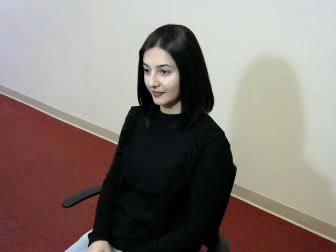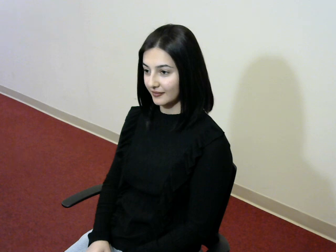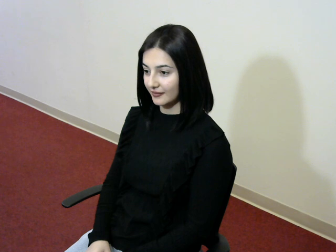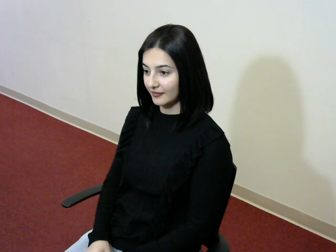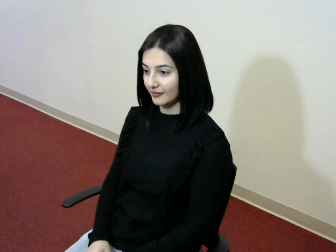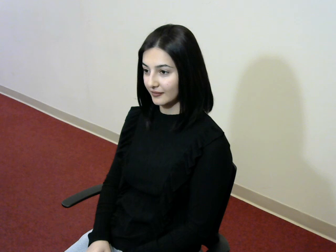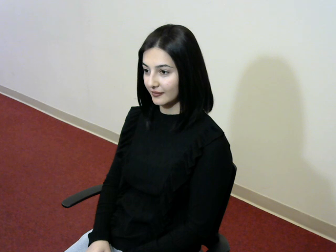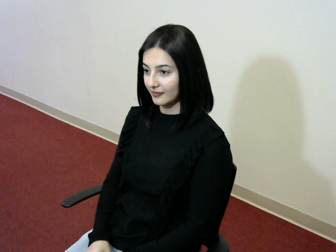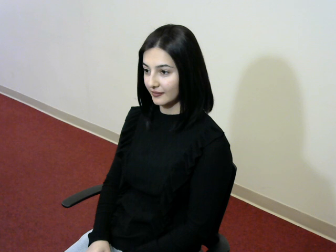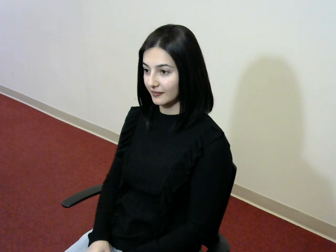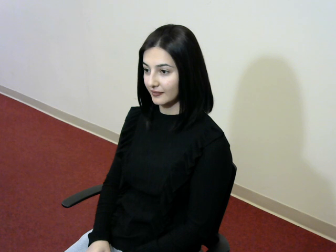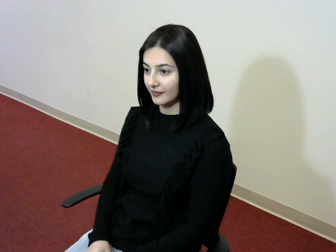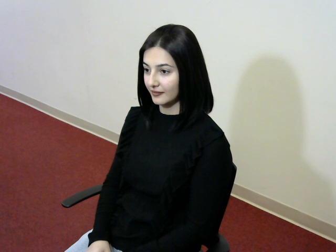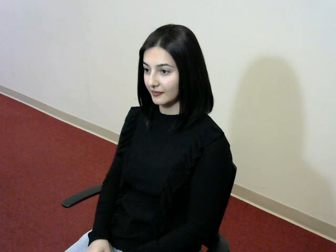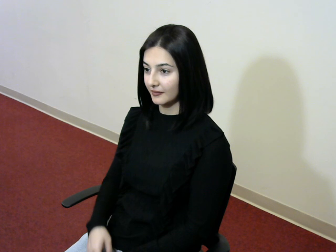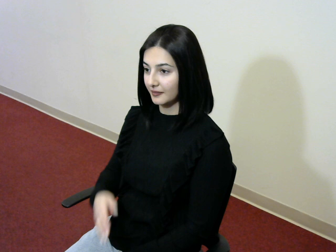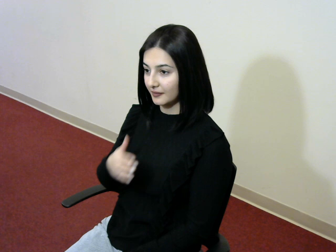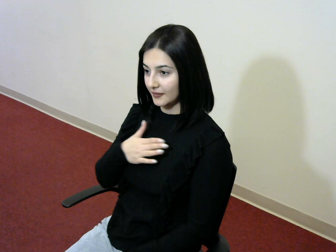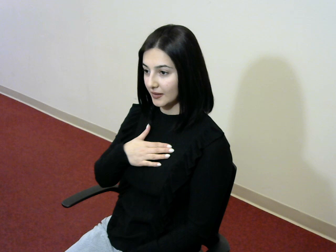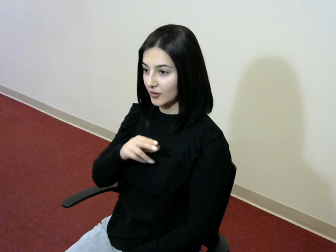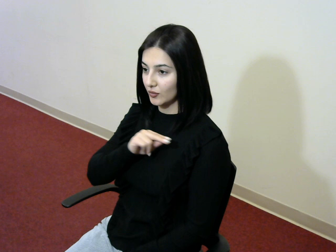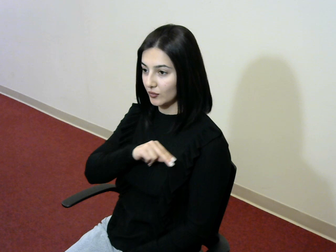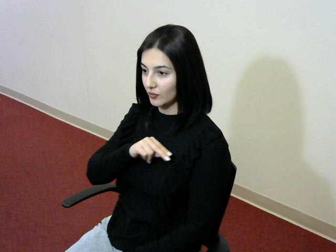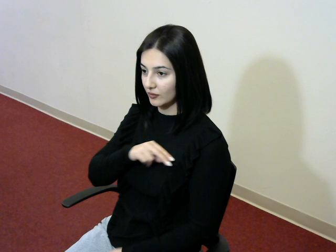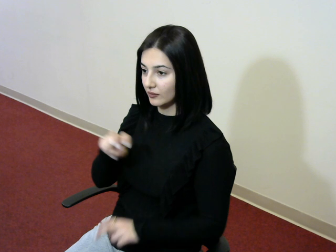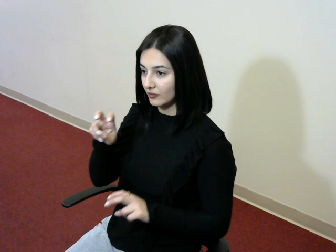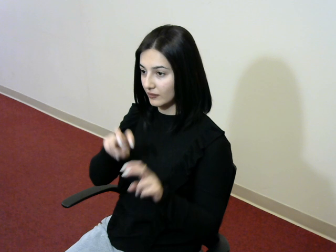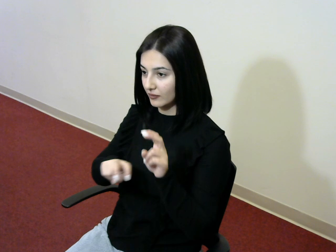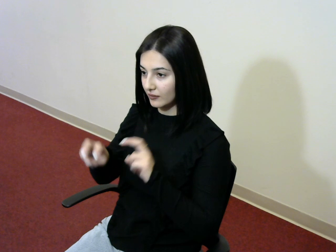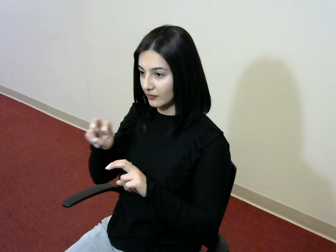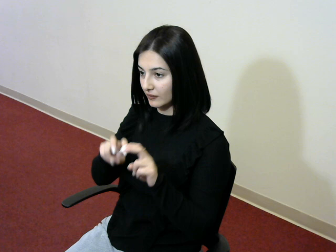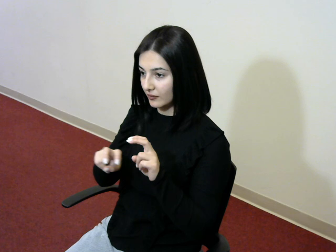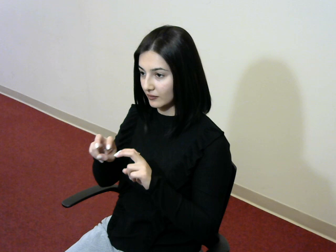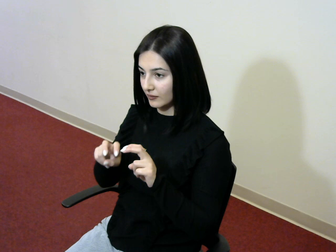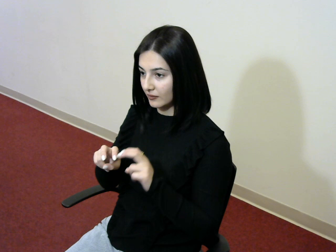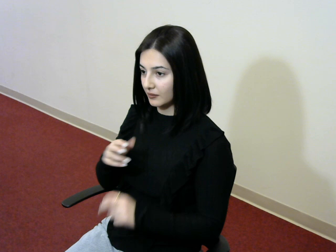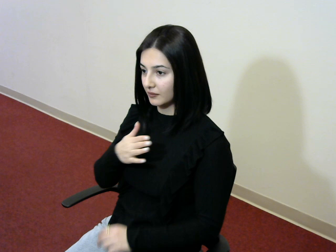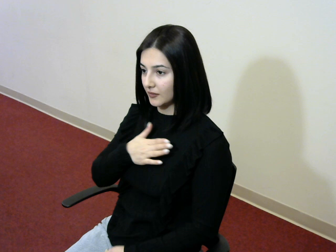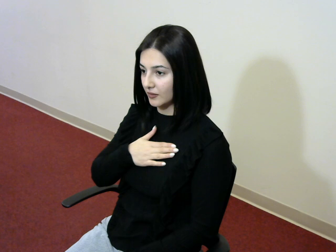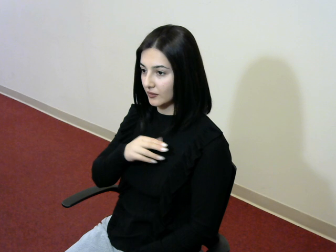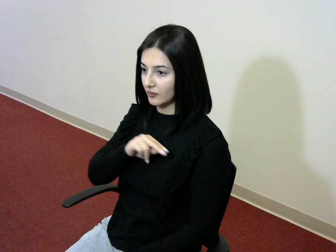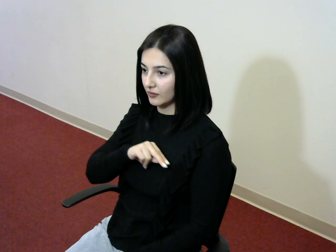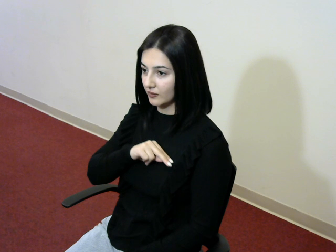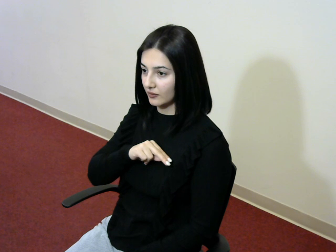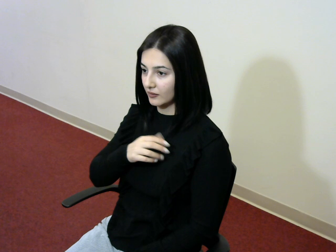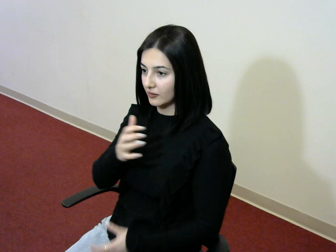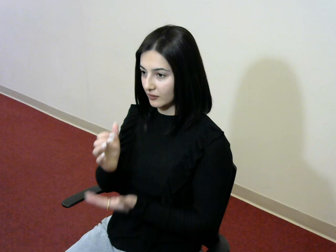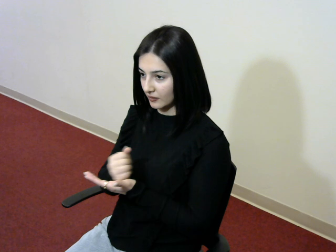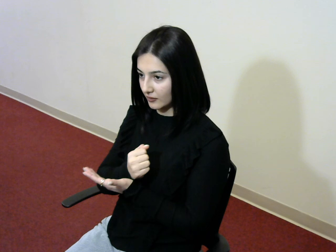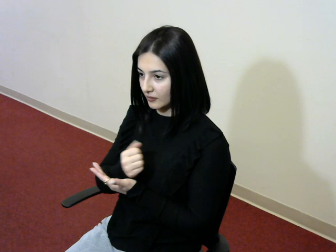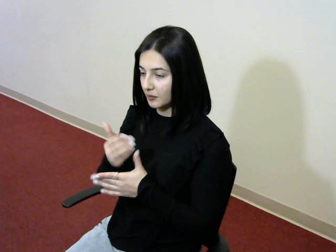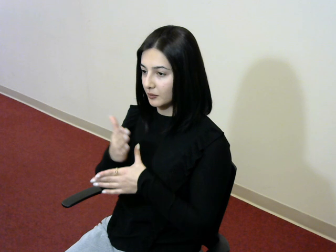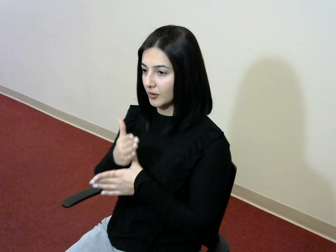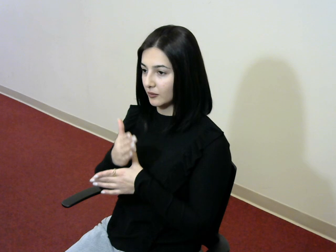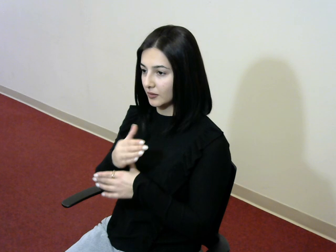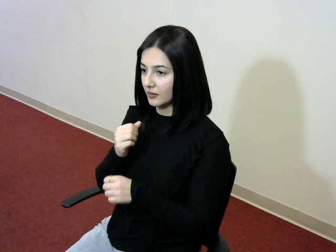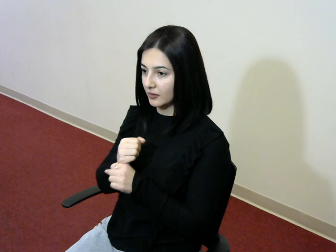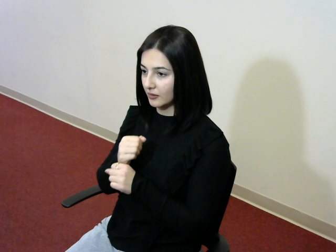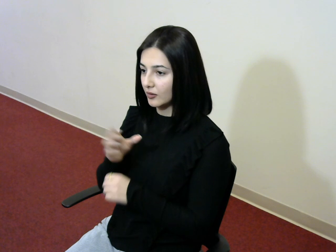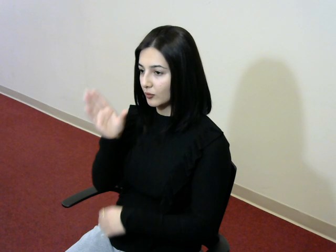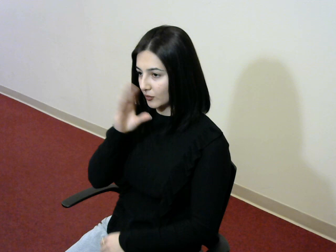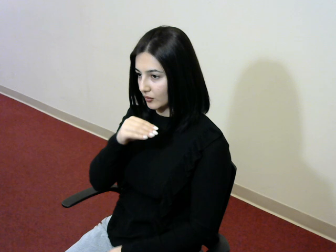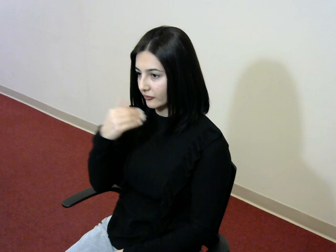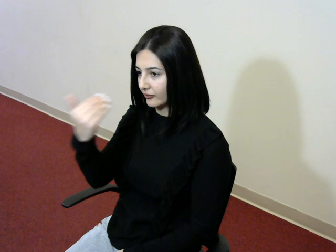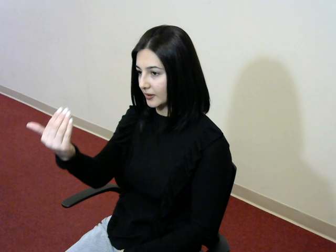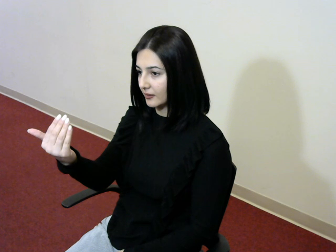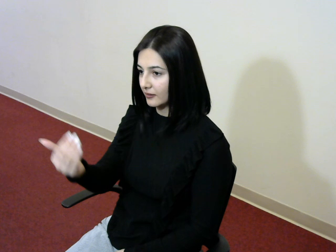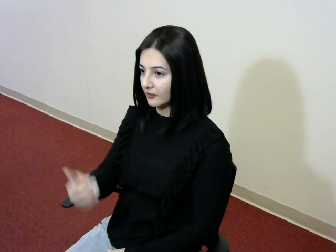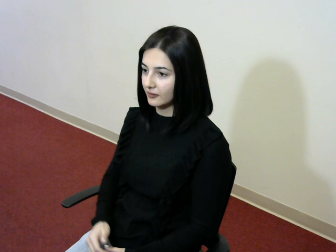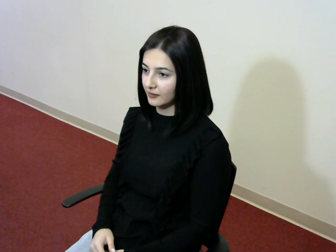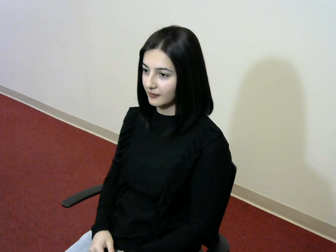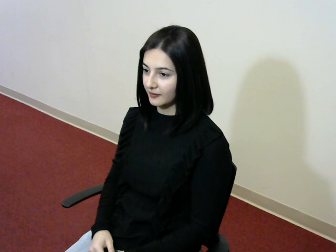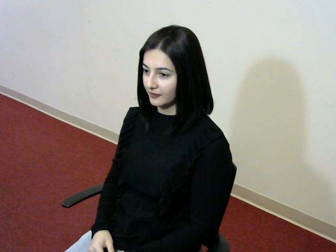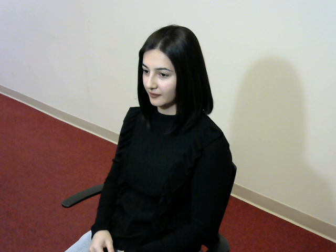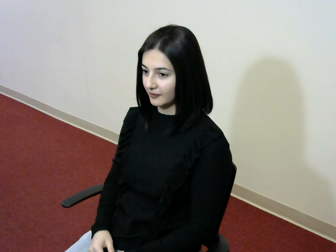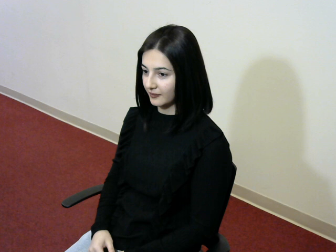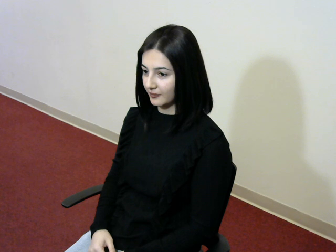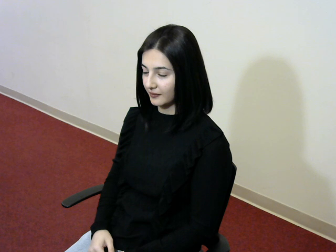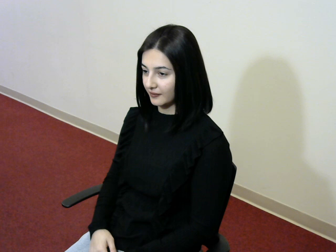Mən iş axtarıram, mənə iş tapmaqda kömək edə bilərsinizmi?